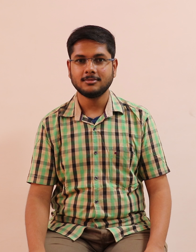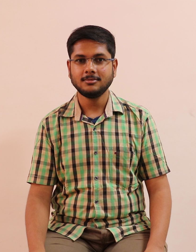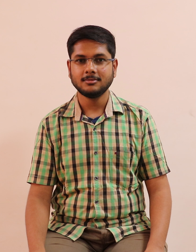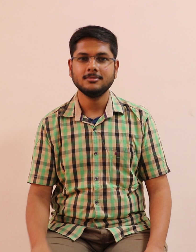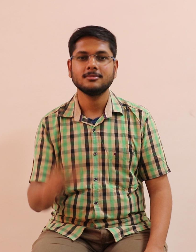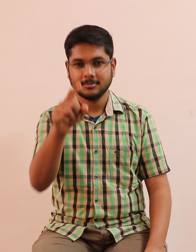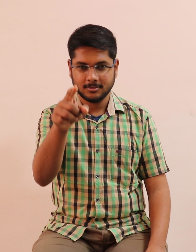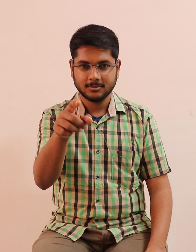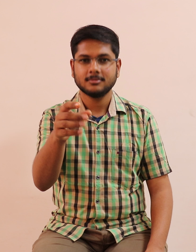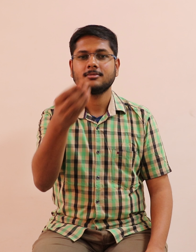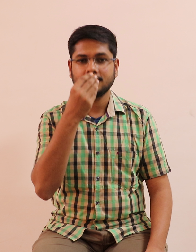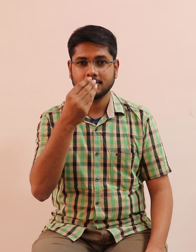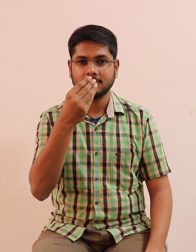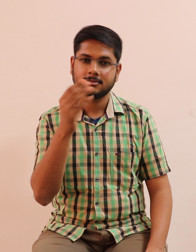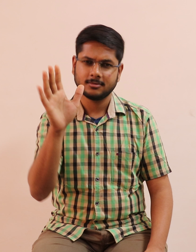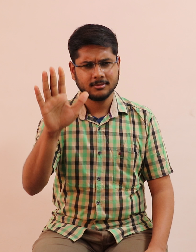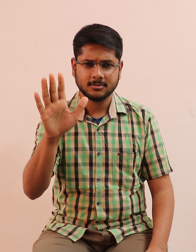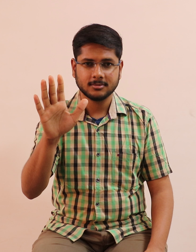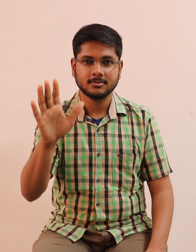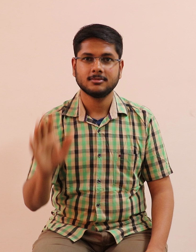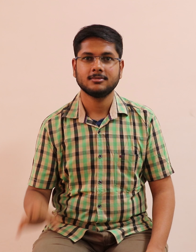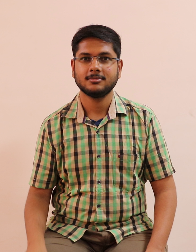had your food